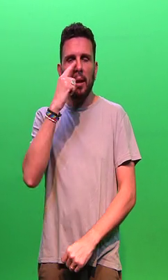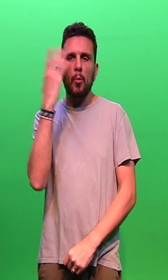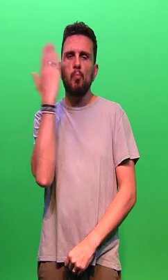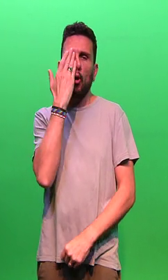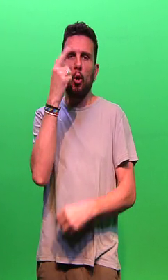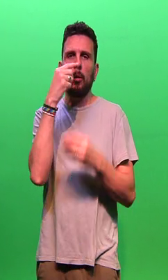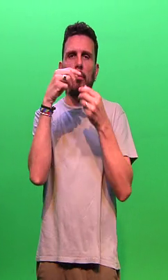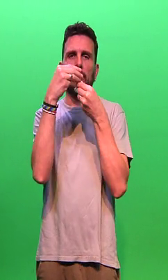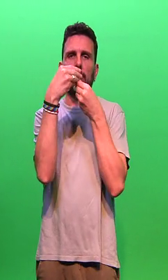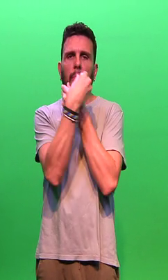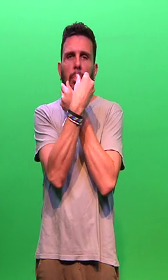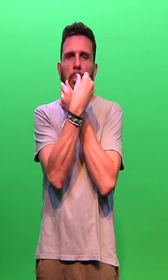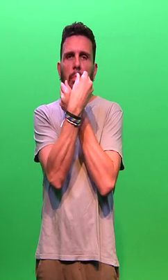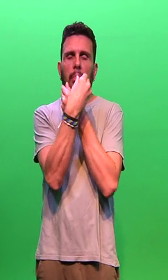Em vaig donar un cop al nas i se'm va desplaçar.